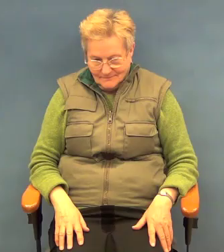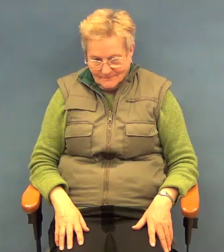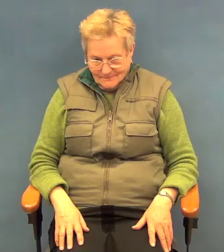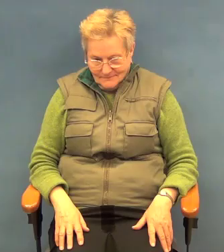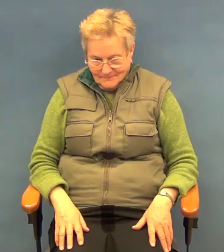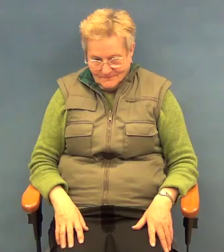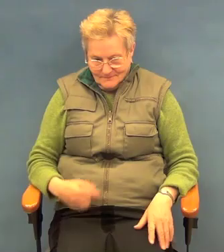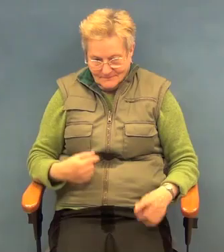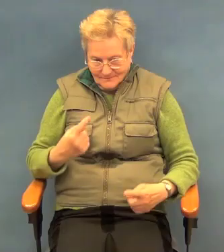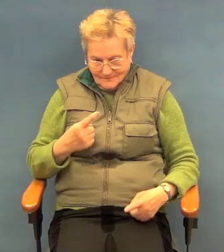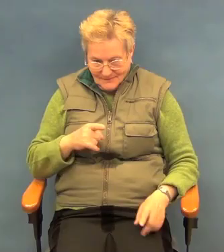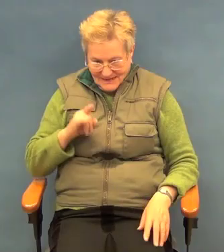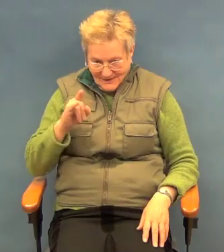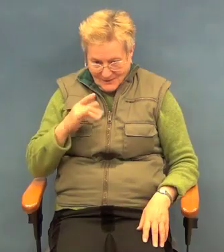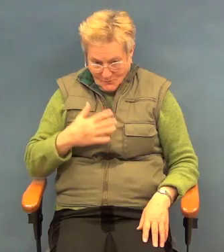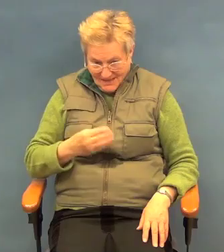Zastanawiam się czy krowa lubi jeść gruszki.